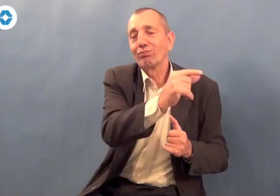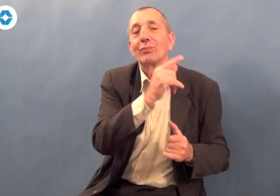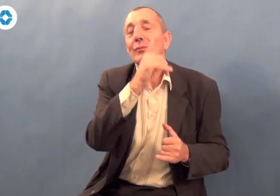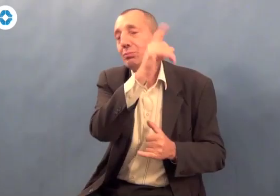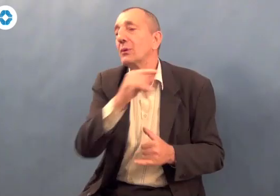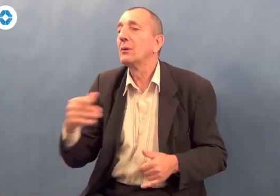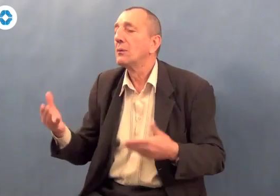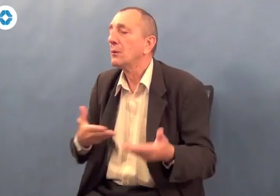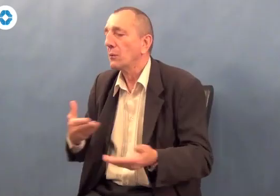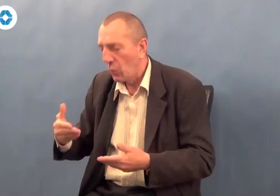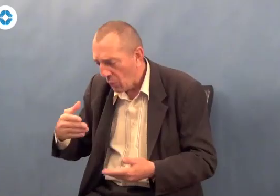Chłopcy idą i jeden zauważa, że na ziemi leży czapka.